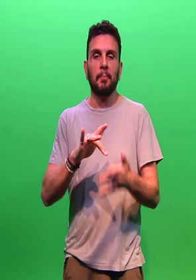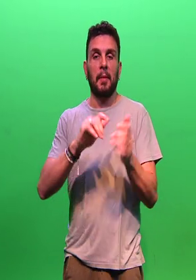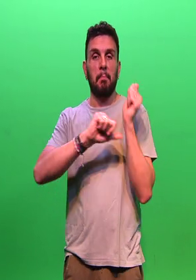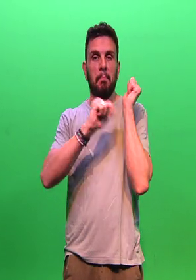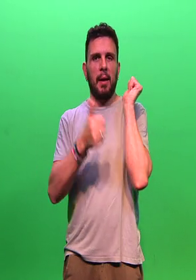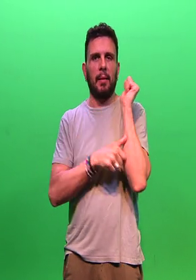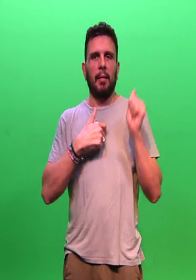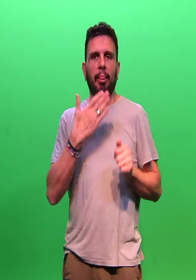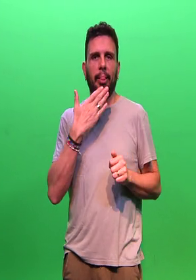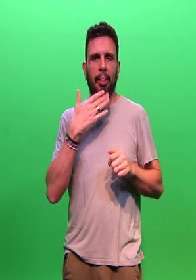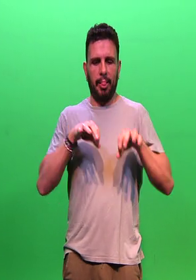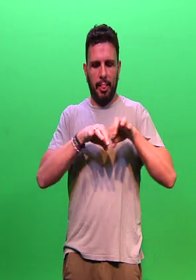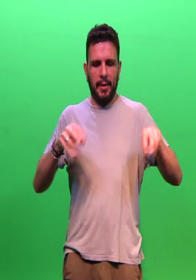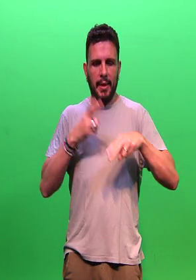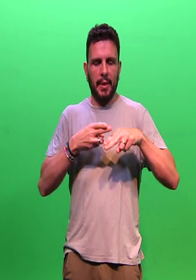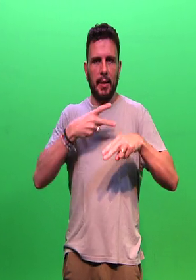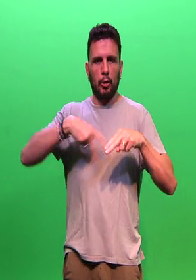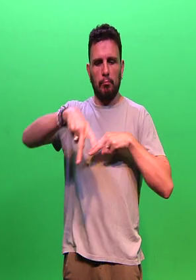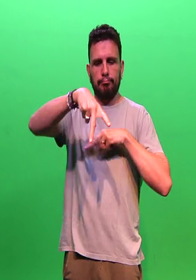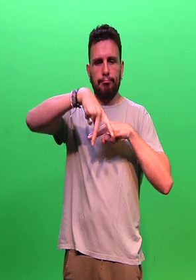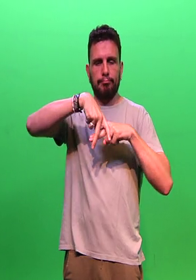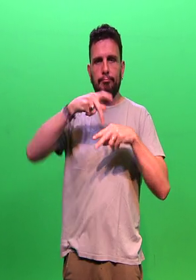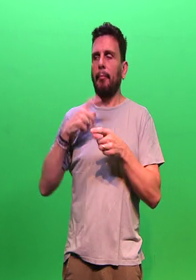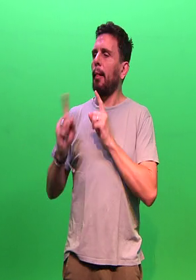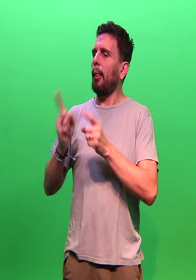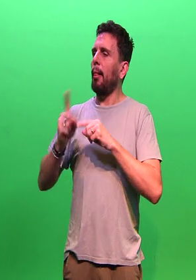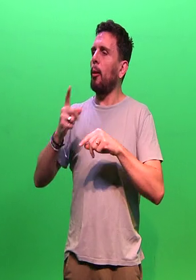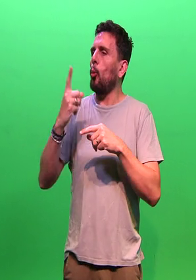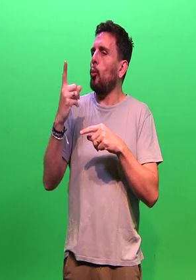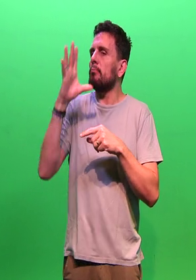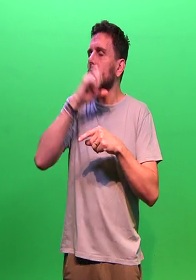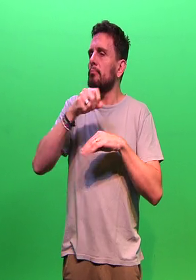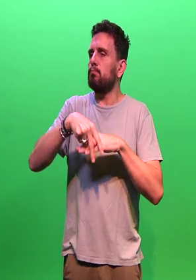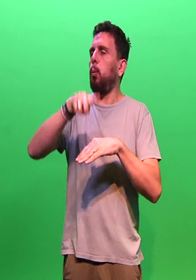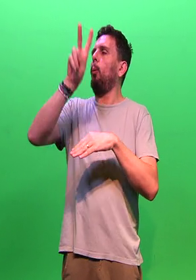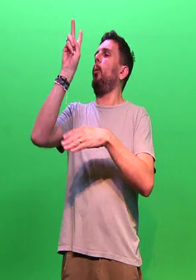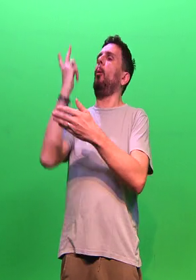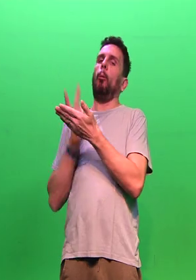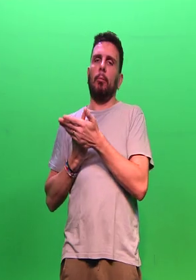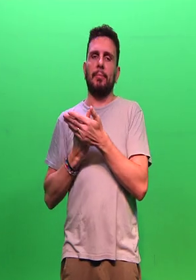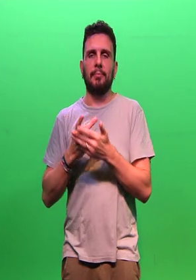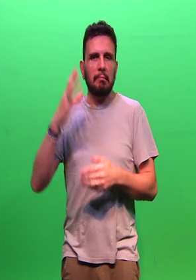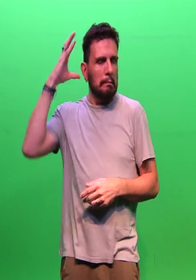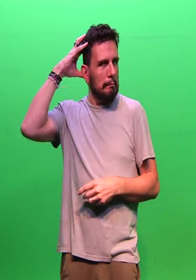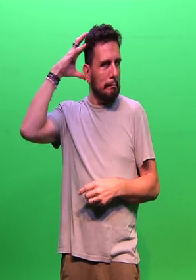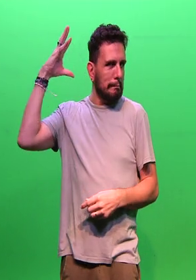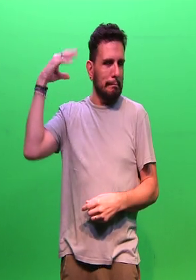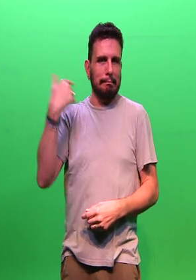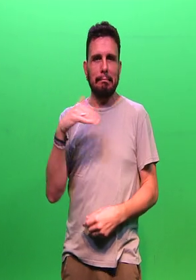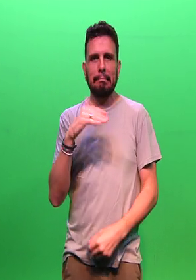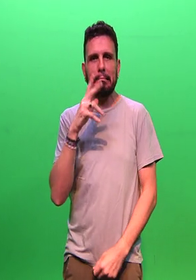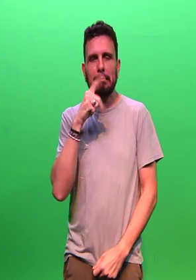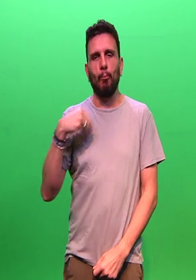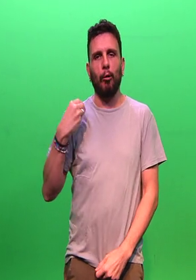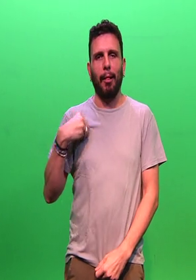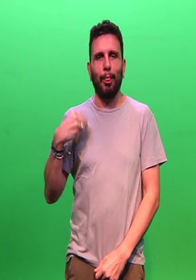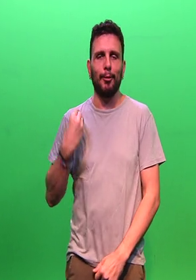Estava al parc, recolzat sobre un tub de ferro negre, estava signant i vaig per error vaig caure enrere, em va sortir un bony al cap que em fa mal i tinc un blau.